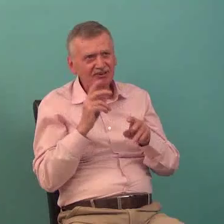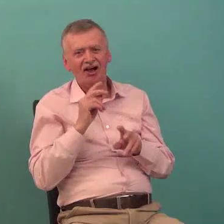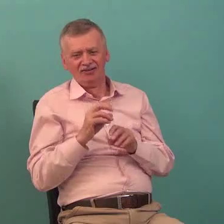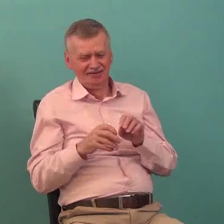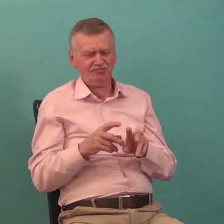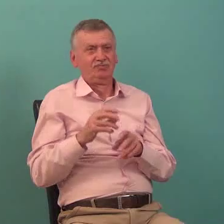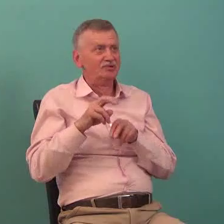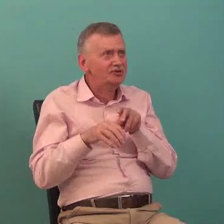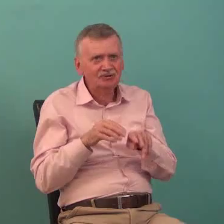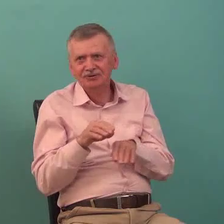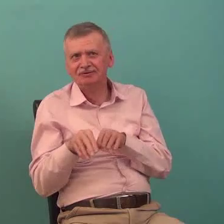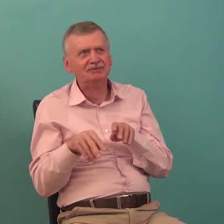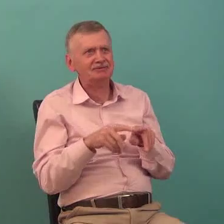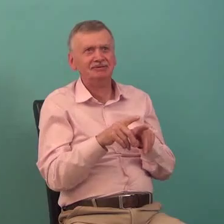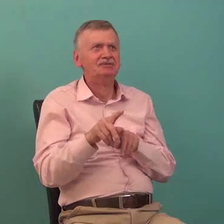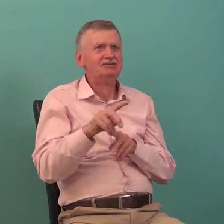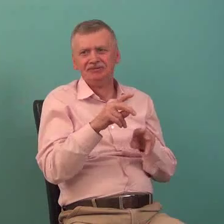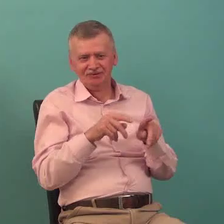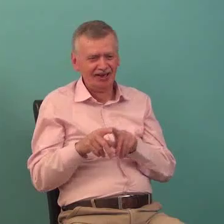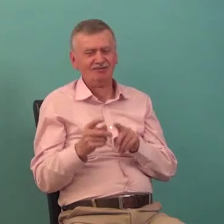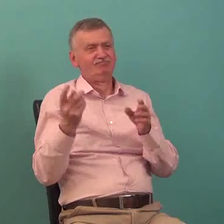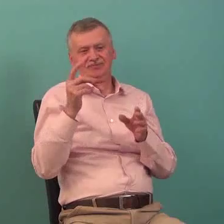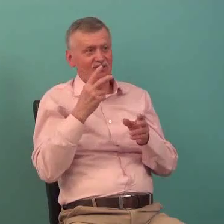Kot znowu idzie i rozgląda się.